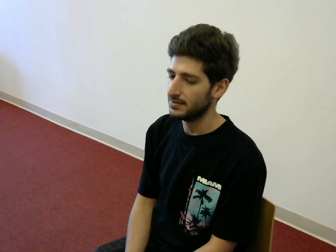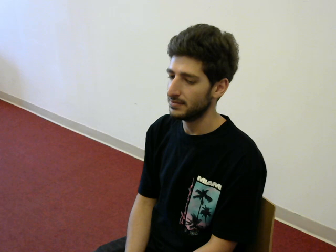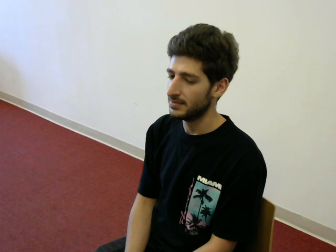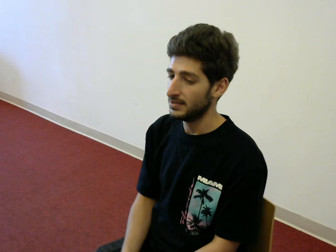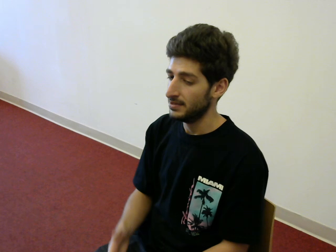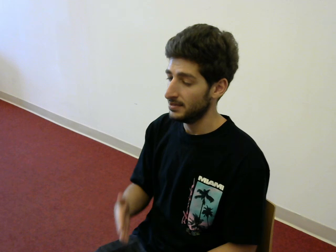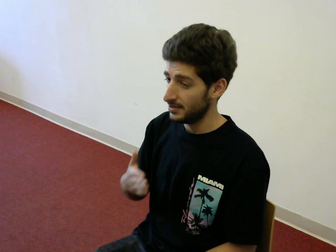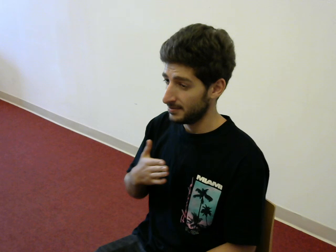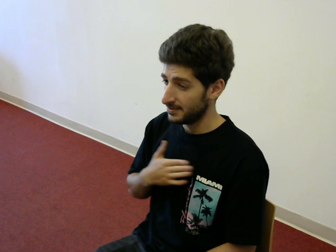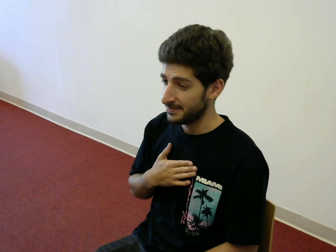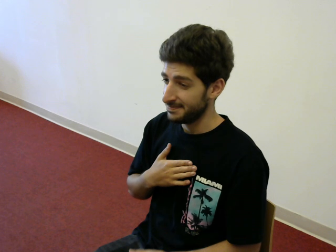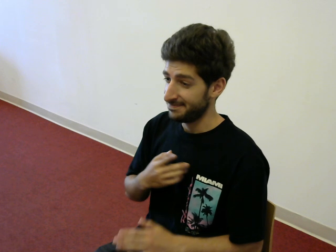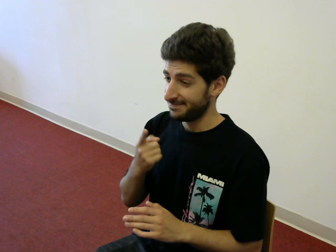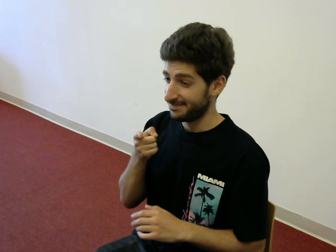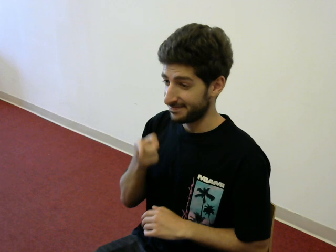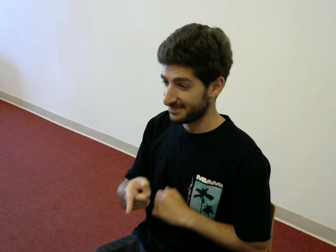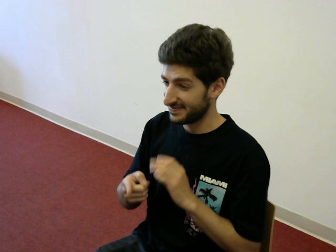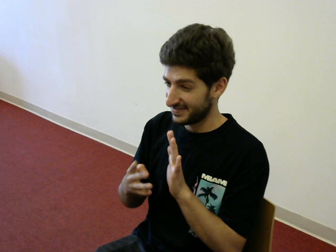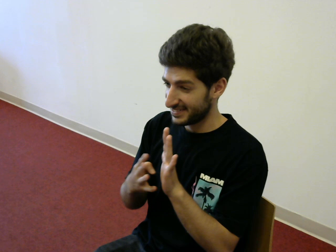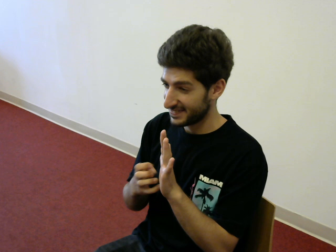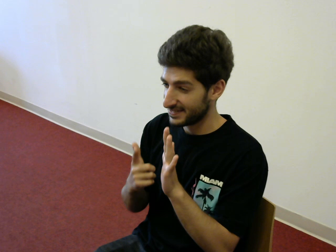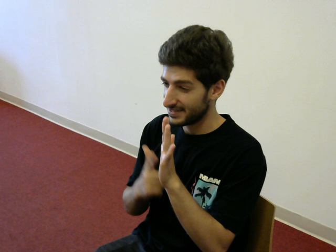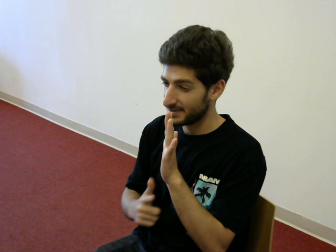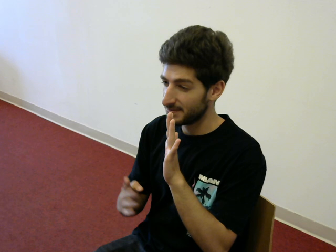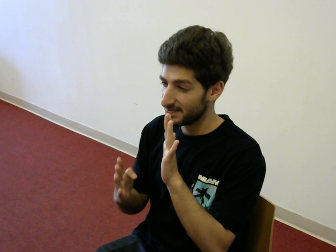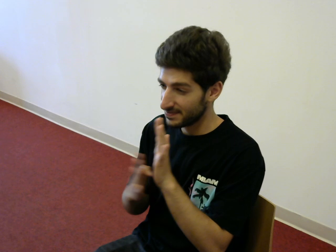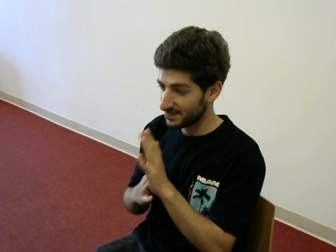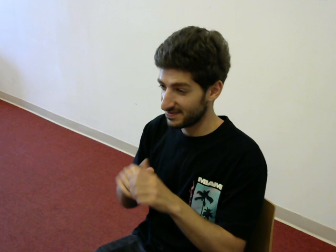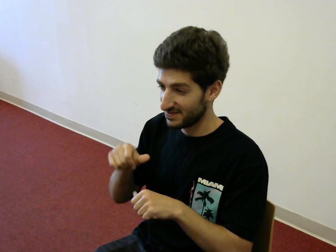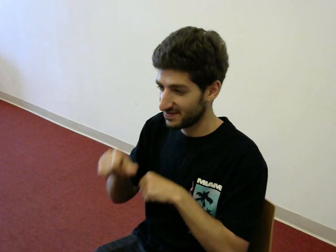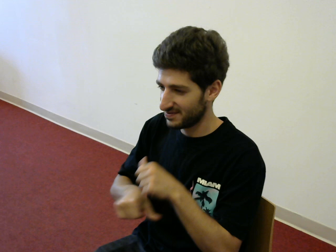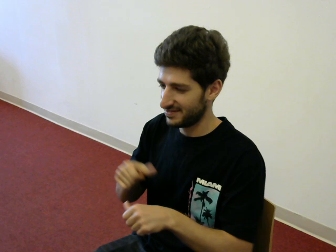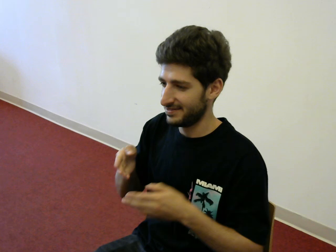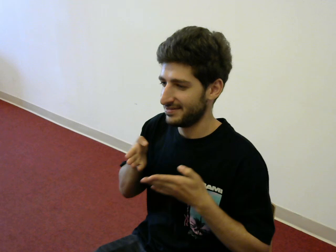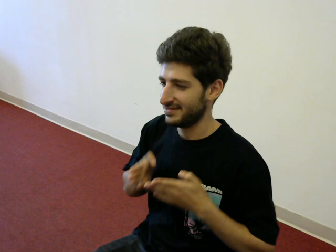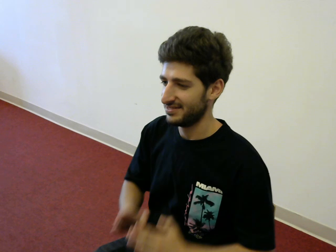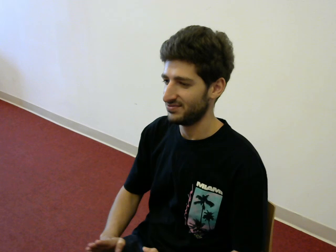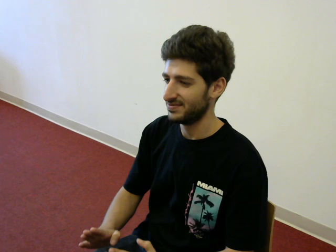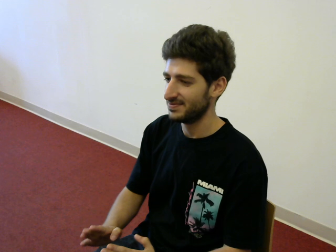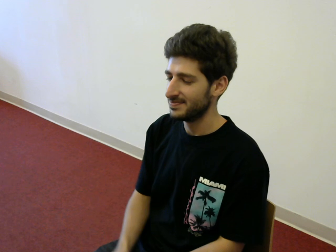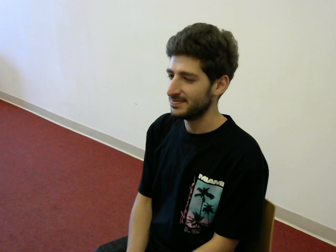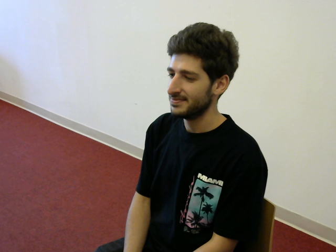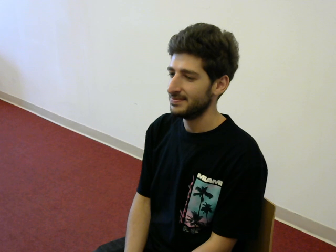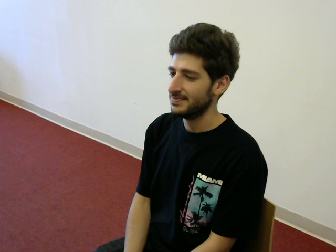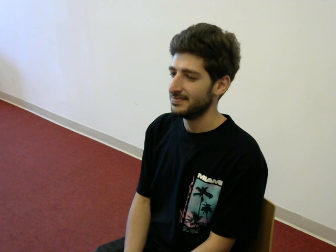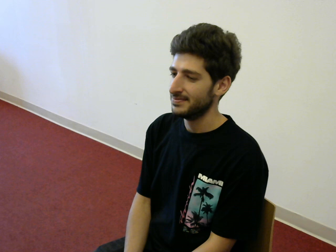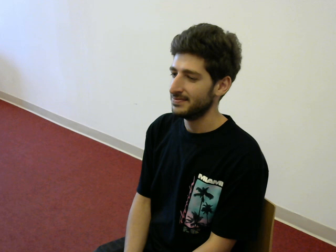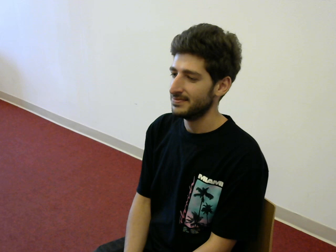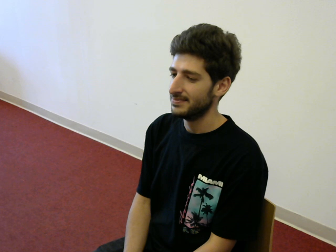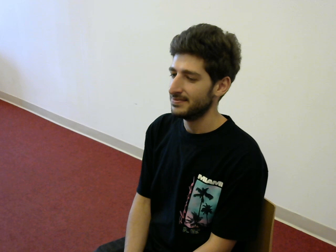Mən 1979-cu ildə anadan olmuşam